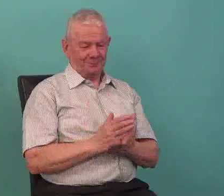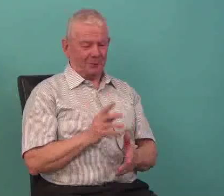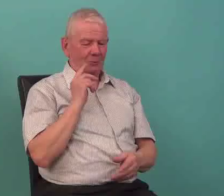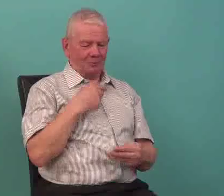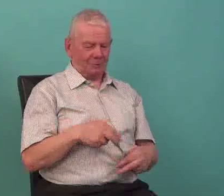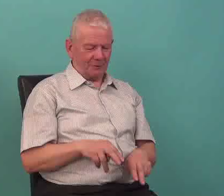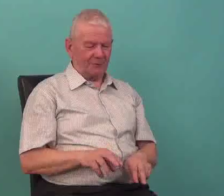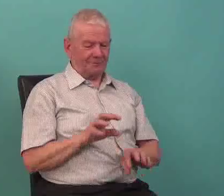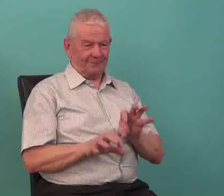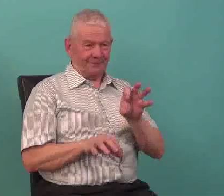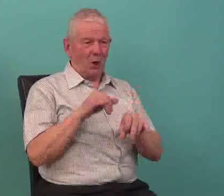Pan wraca na drabinę.